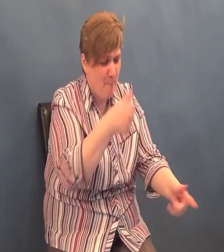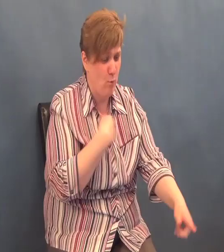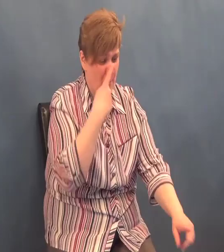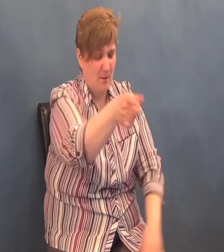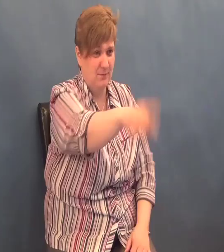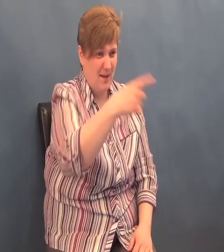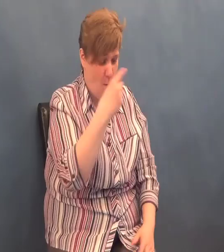Zobacz!